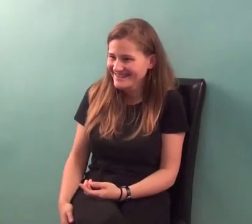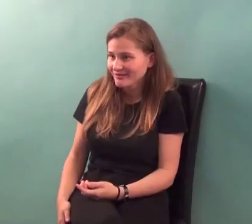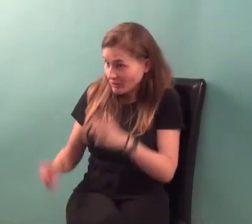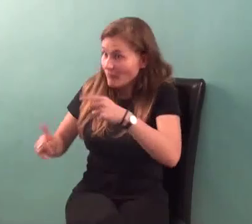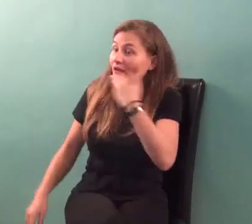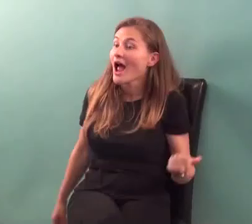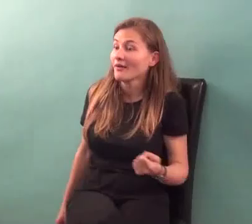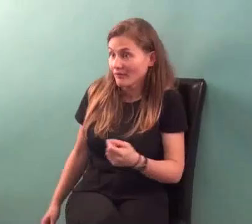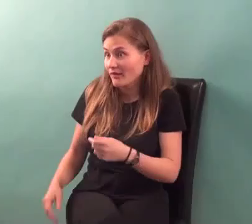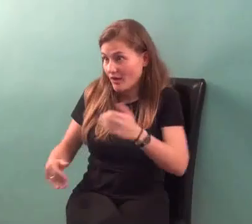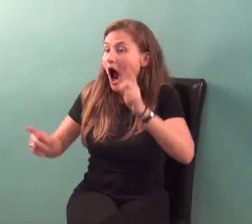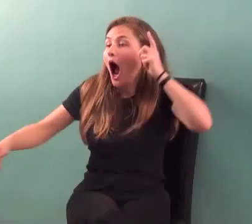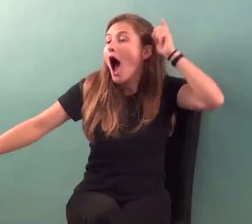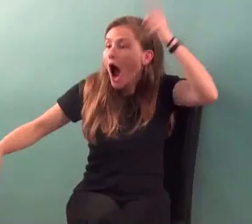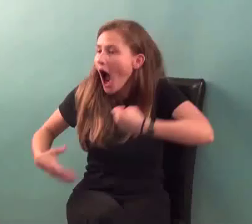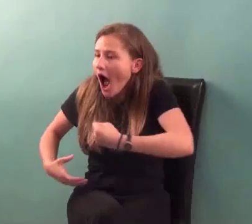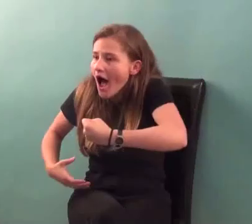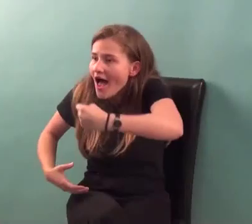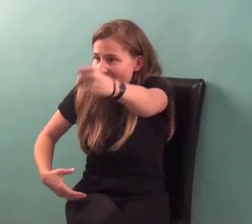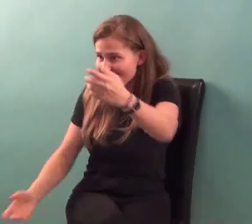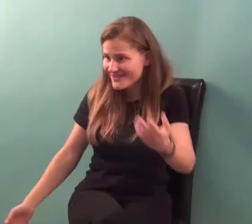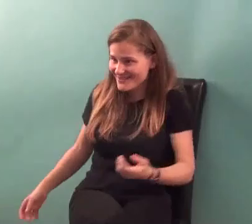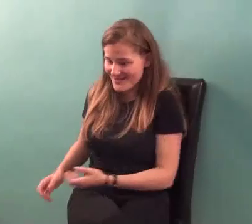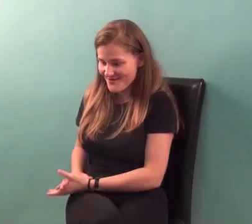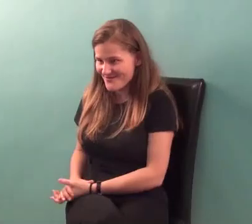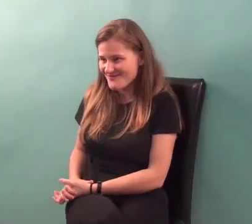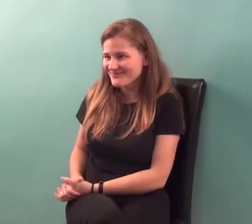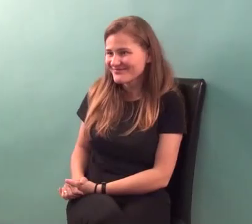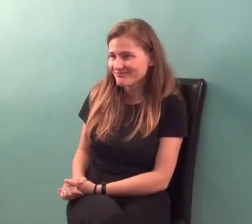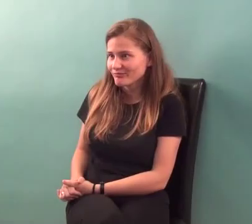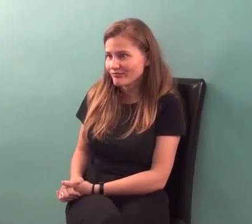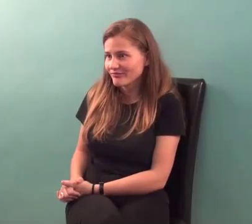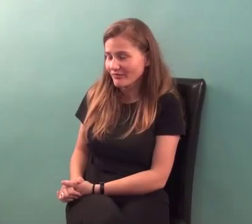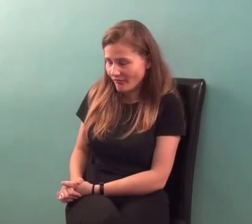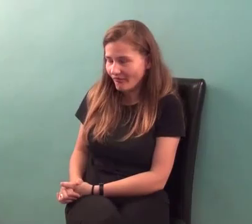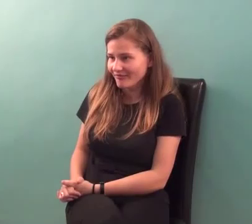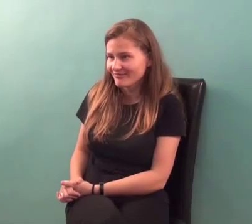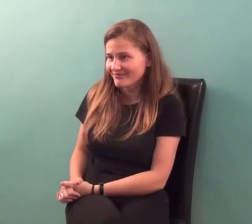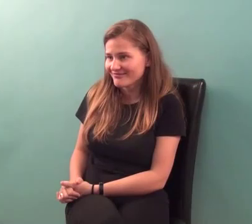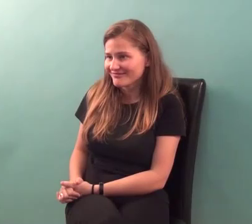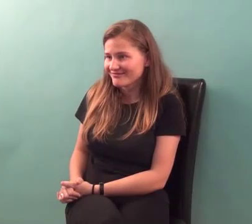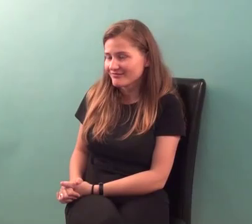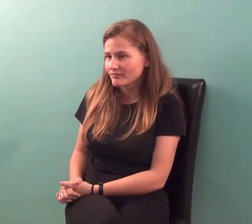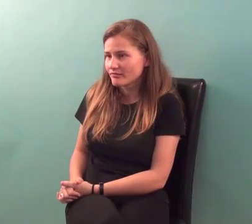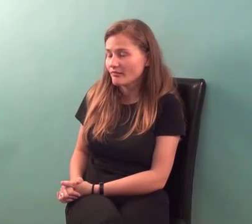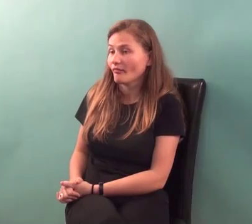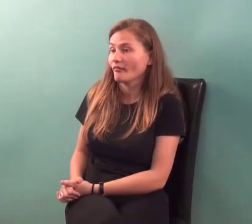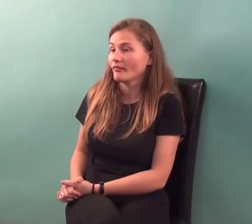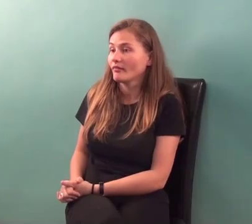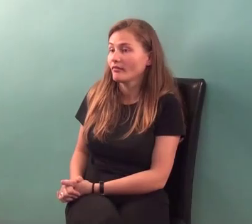Czasami nie ma, albo jest, ale bardzo daleko i będę musiała iść długo trzymając śmieci.